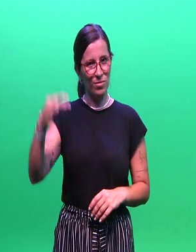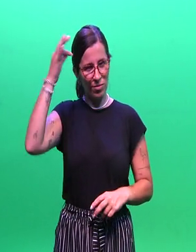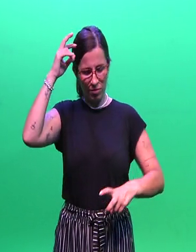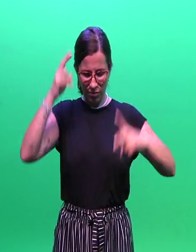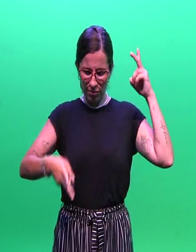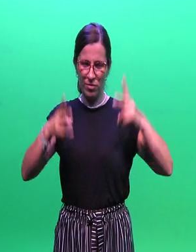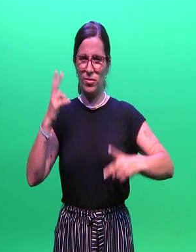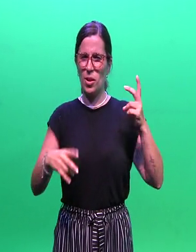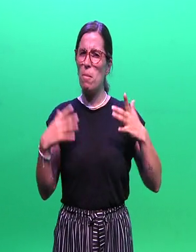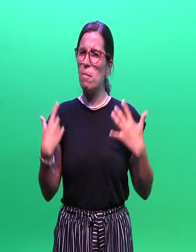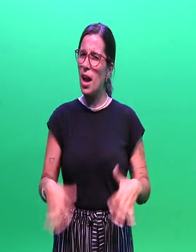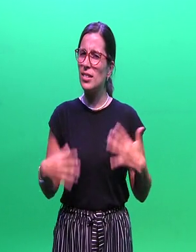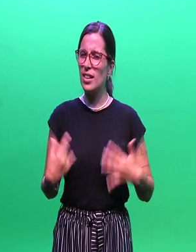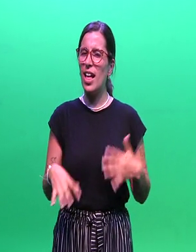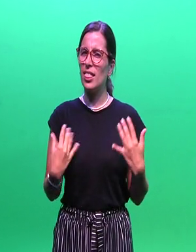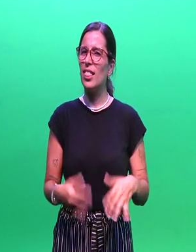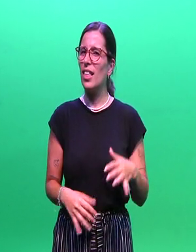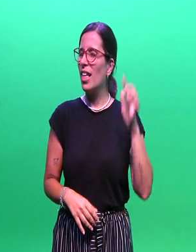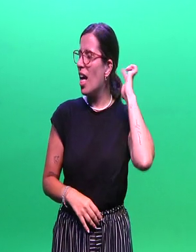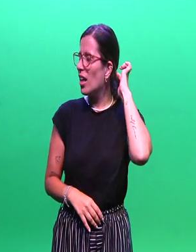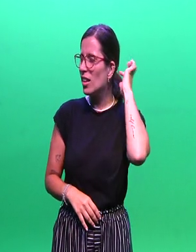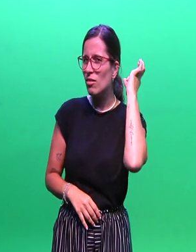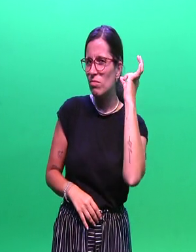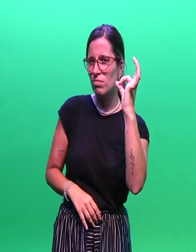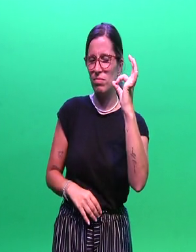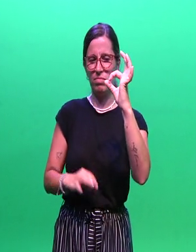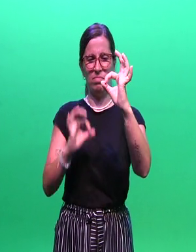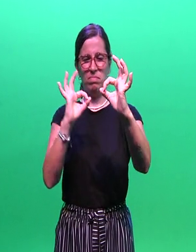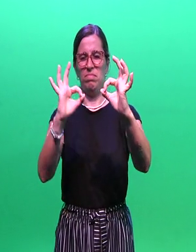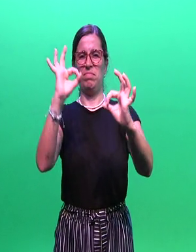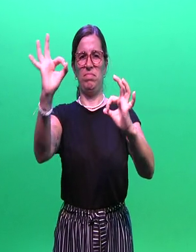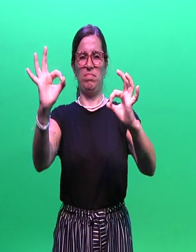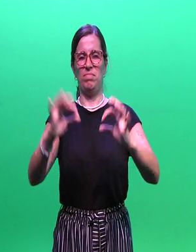Em cauen bastant els cabells, tinc clapes al clatell.